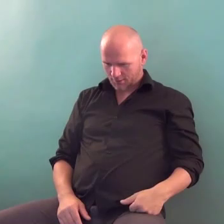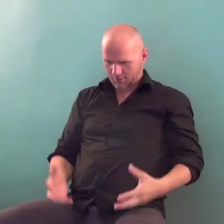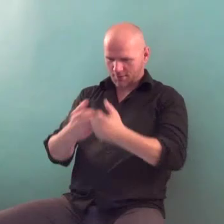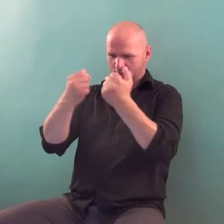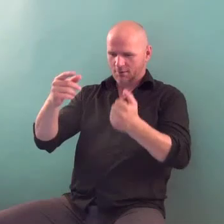Znalazłem.